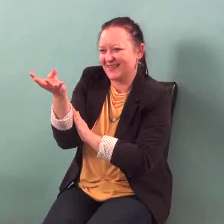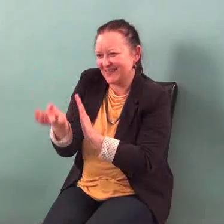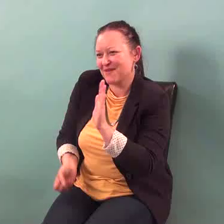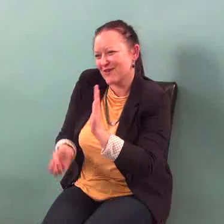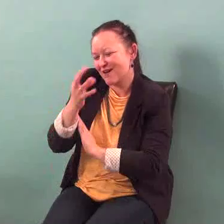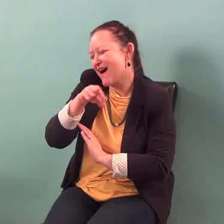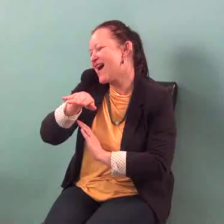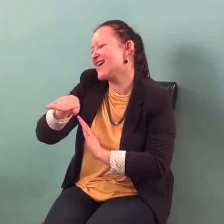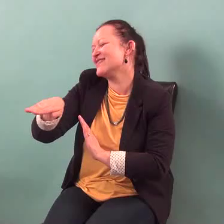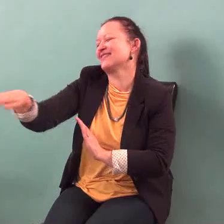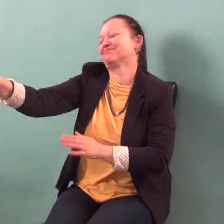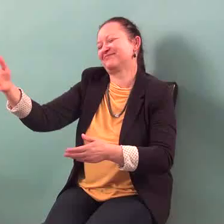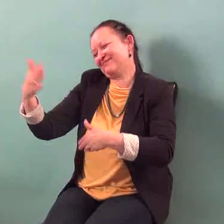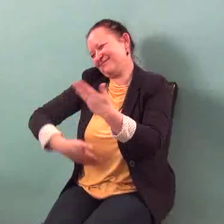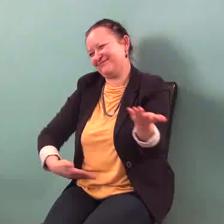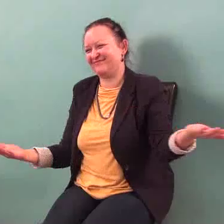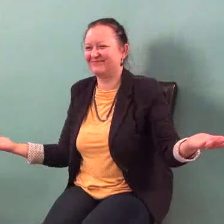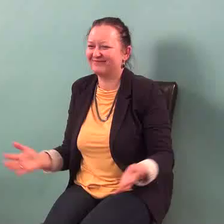Kula poturlała się do kręgielni i koniec.